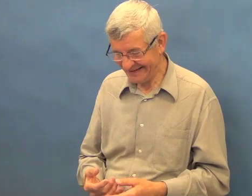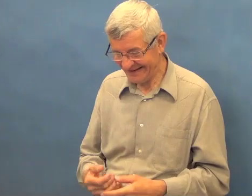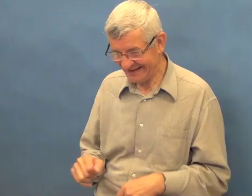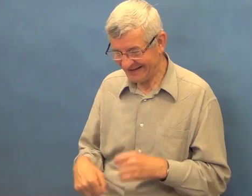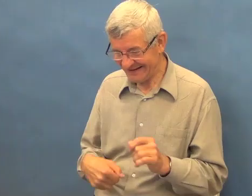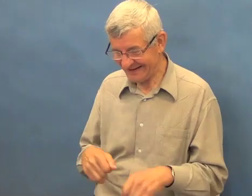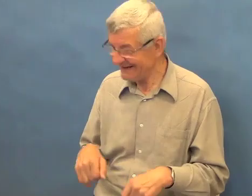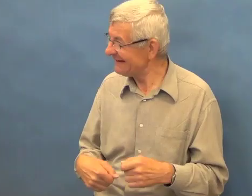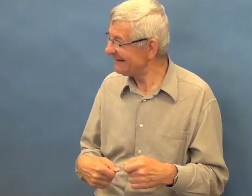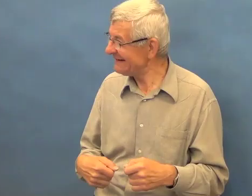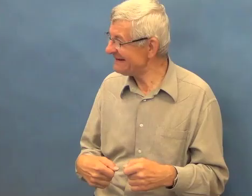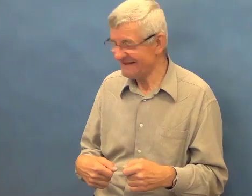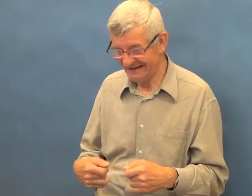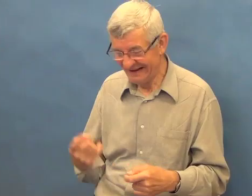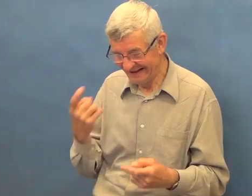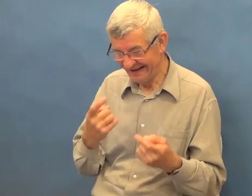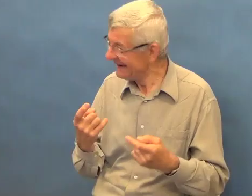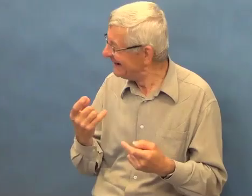Myślę, że to rower.